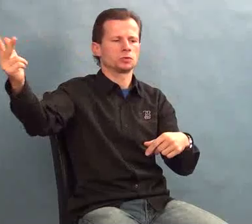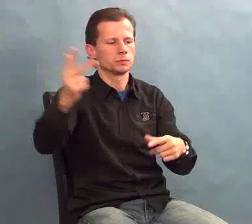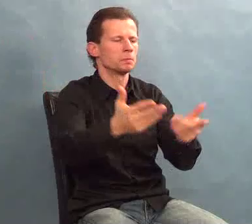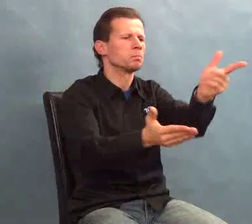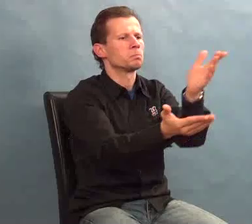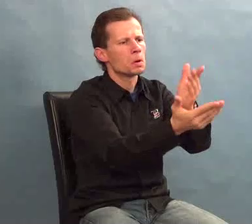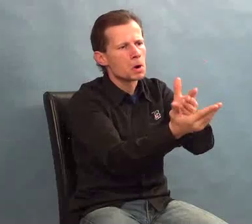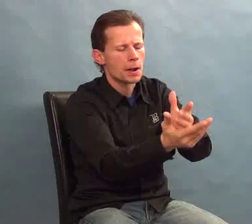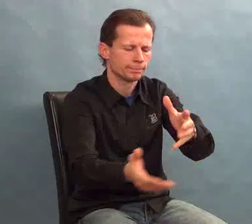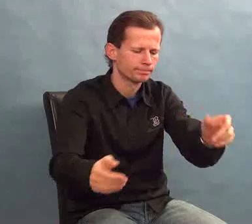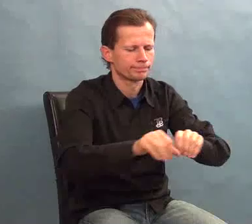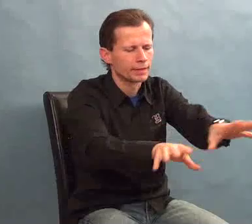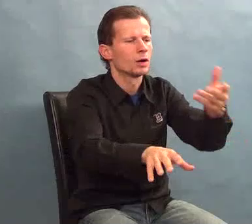Pomagają mu podnieść rower i pozbierać rozsypane gruszki.